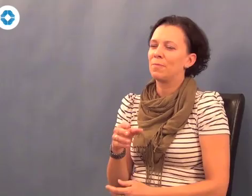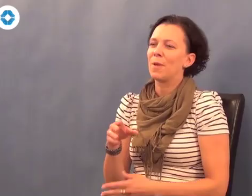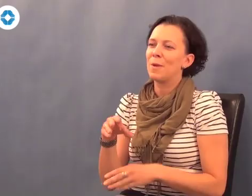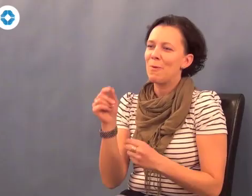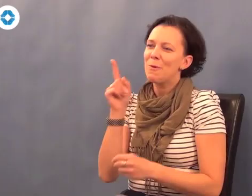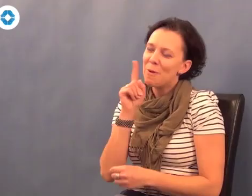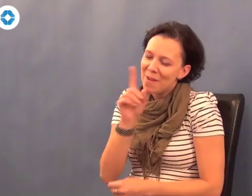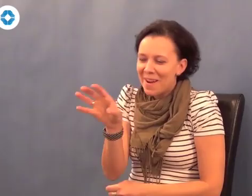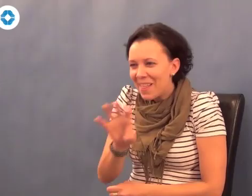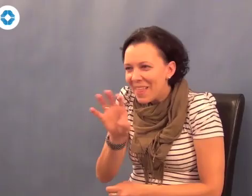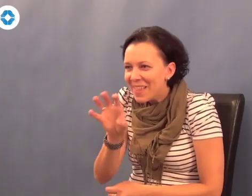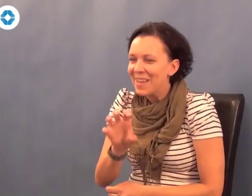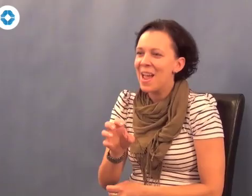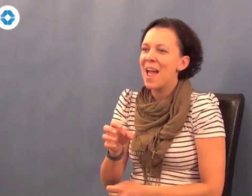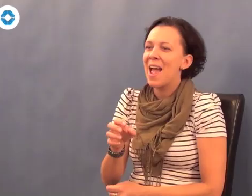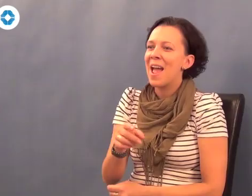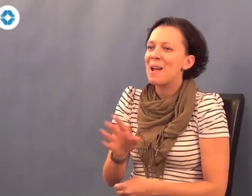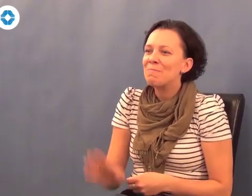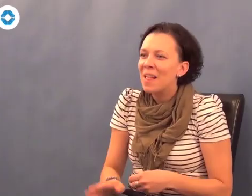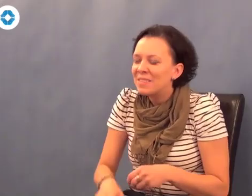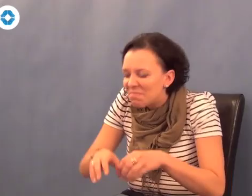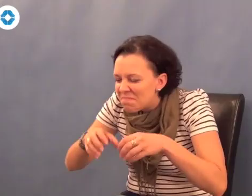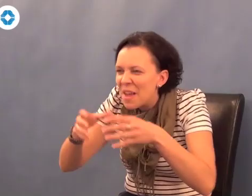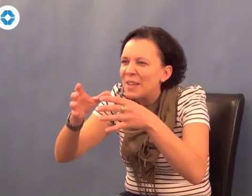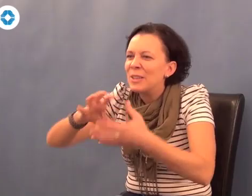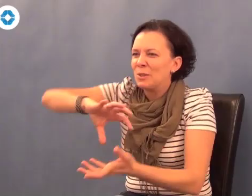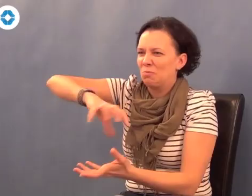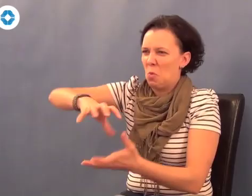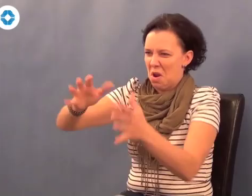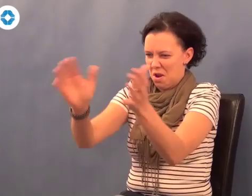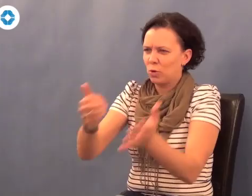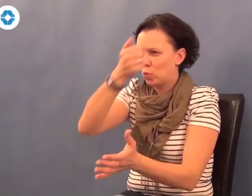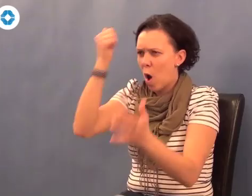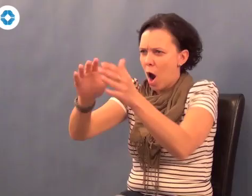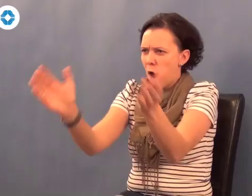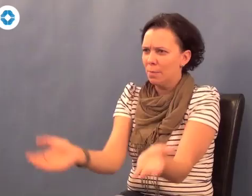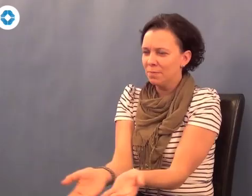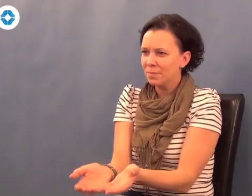Na początku chłopak ogląda... a pies coś robi ze szklanym słoikiem.